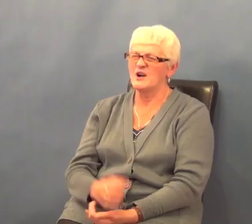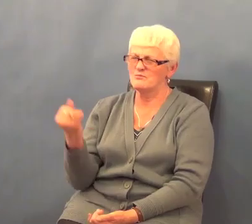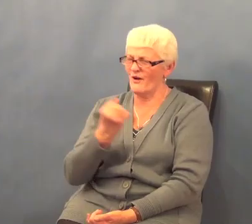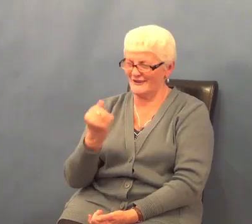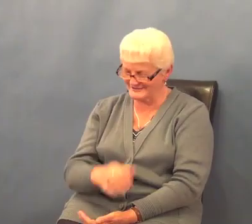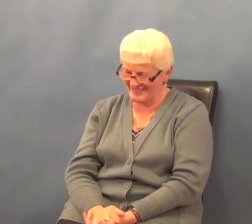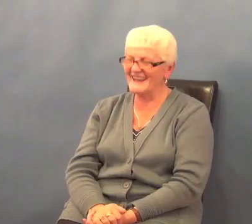Mocno.